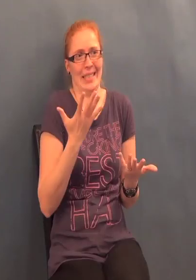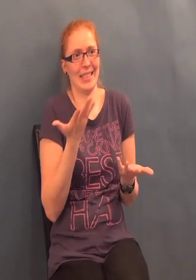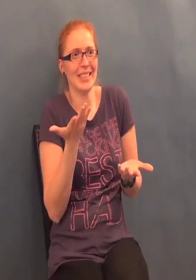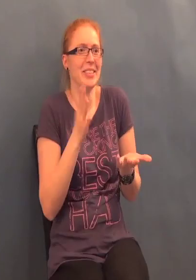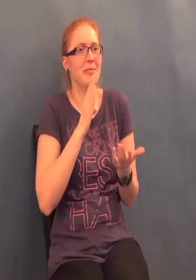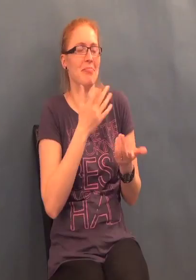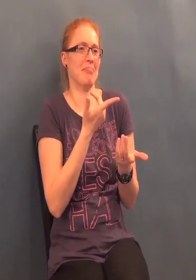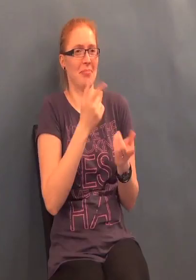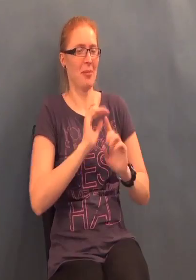No i koniec.